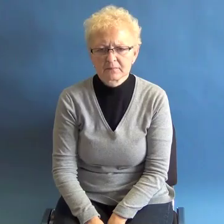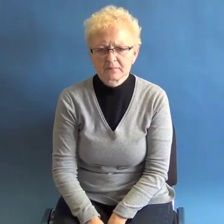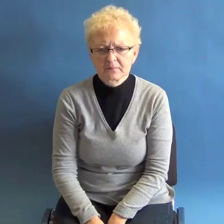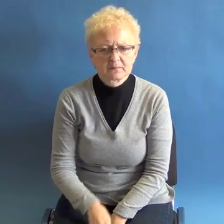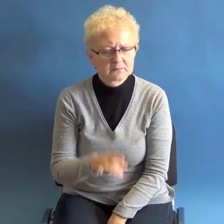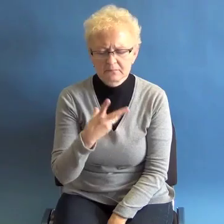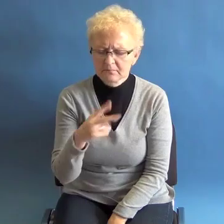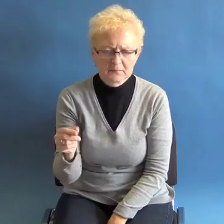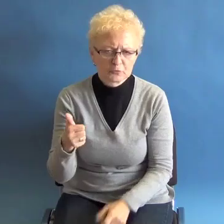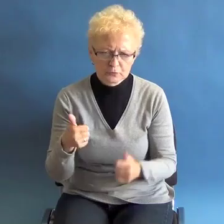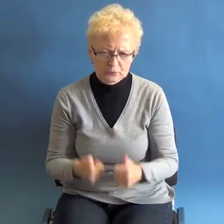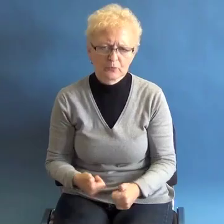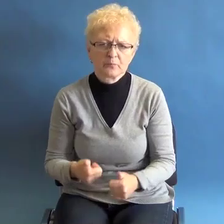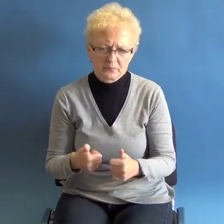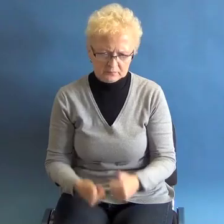Nie. Czekać.